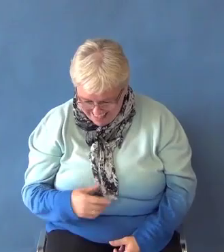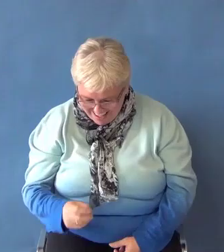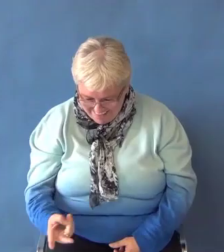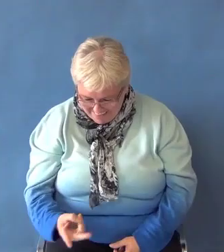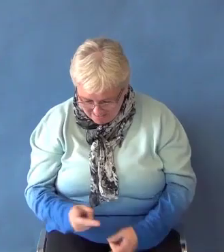Ja.